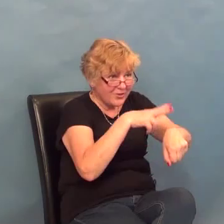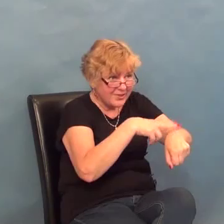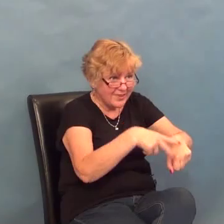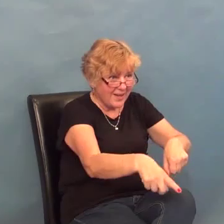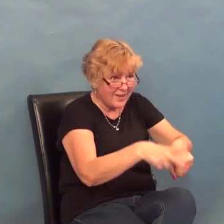Godzina.